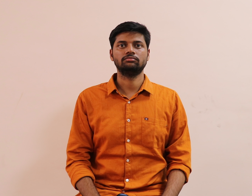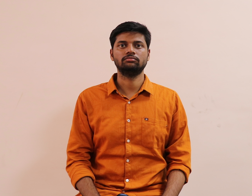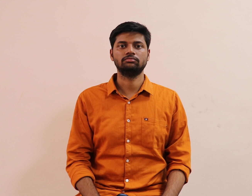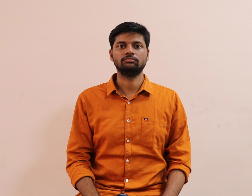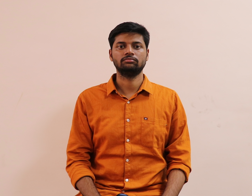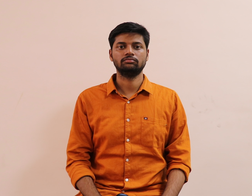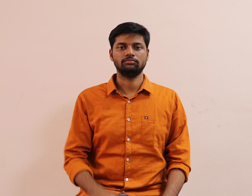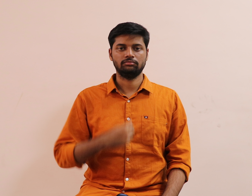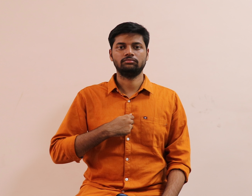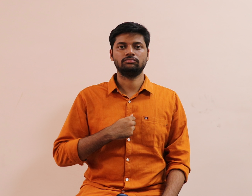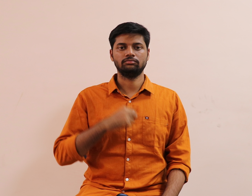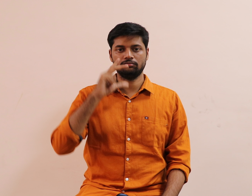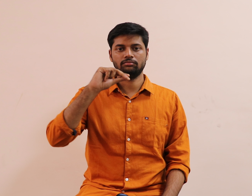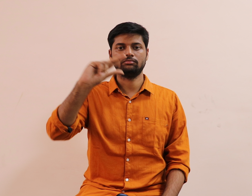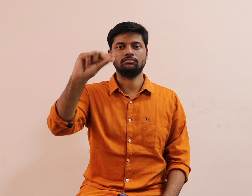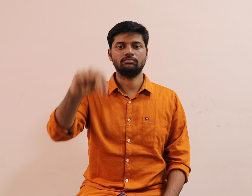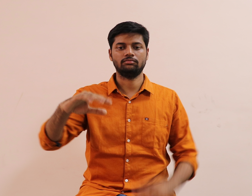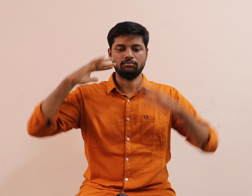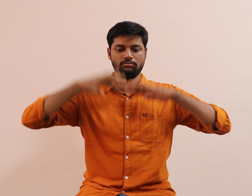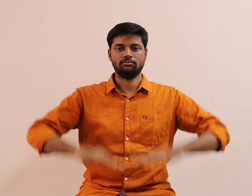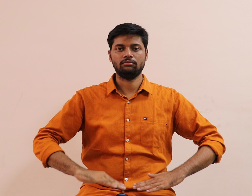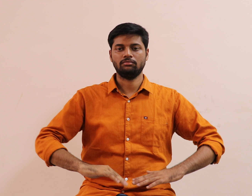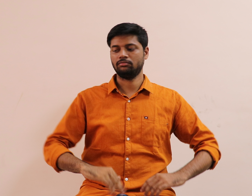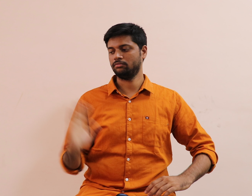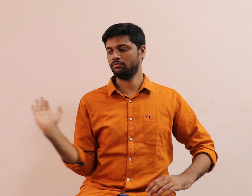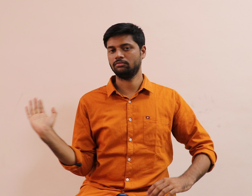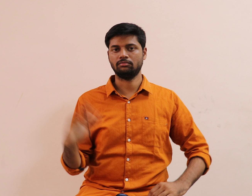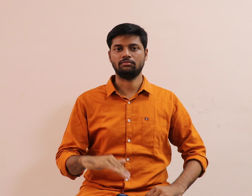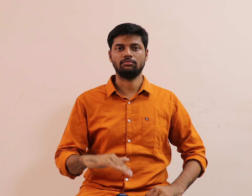i was stopped by some one